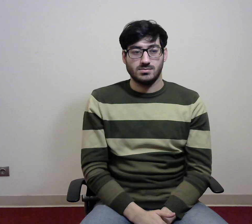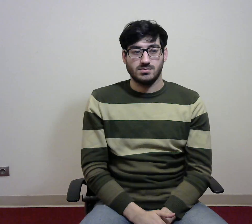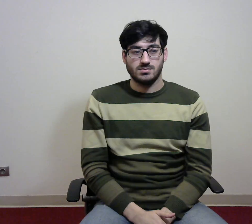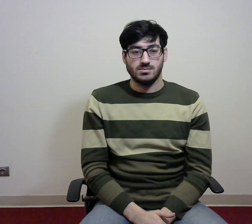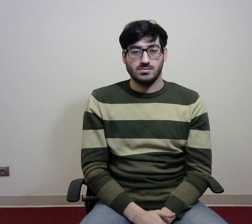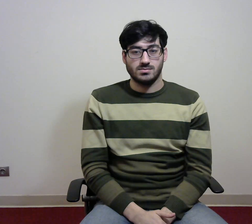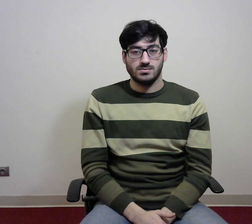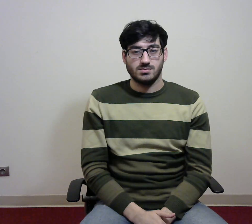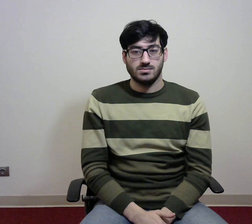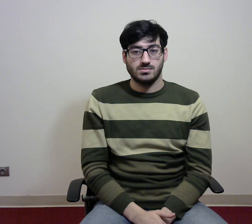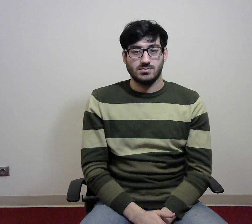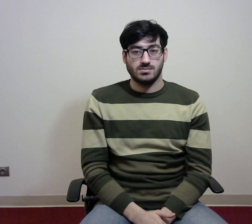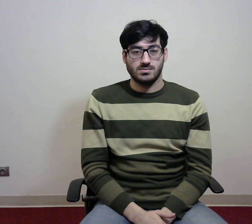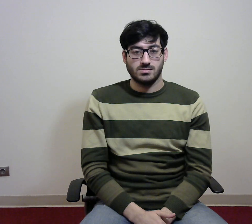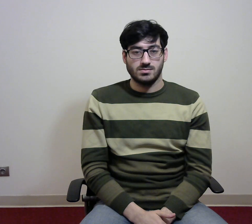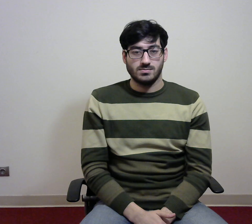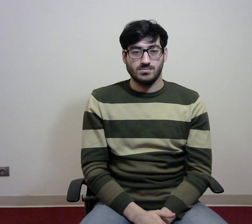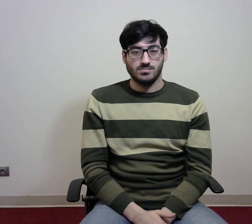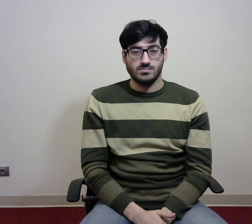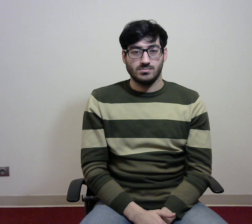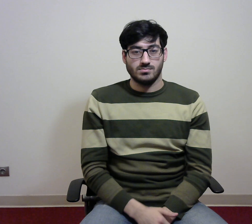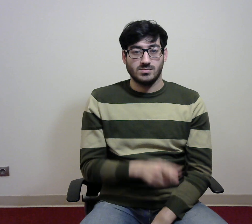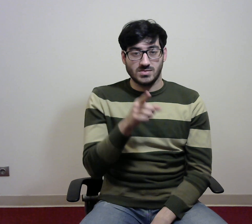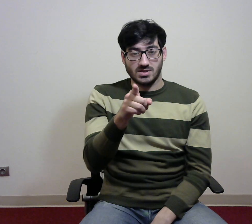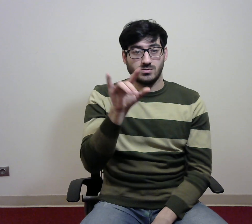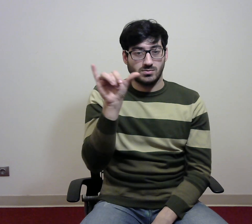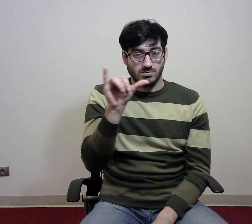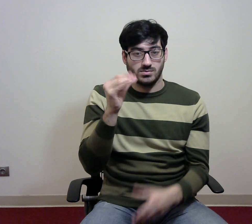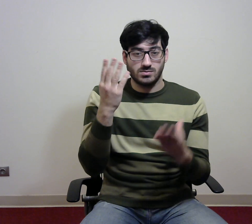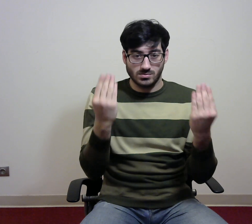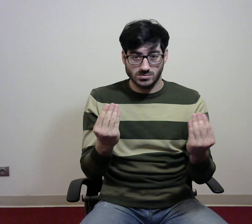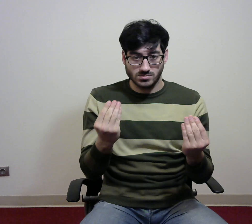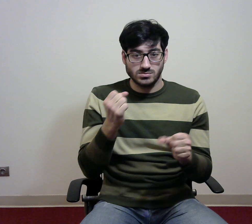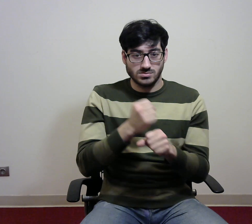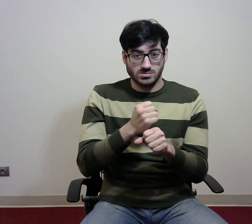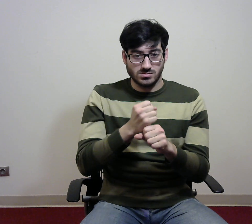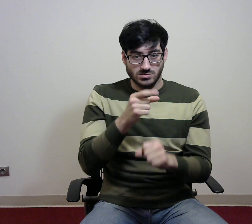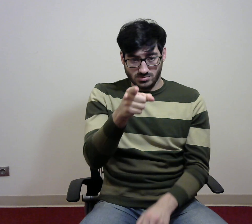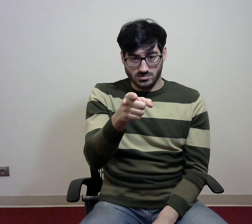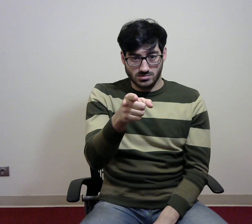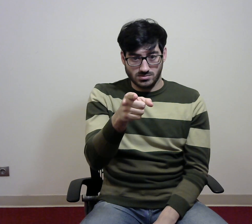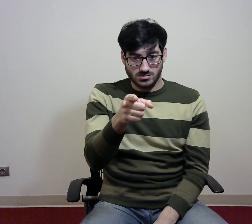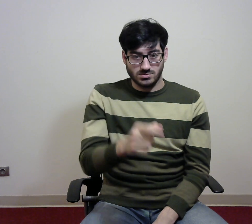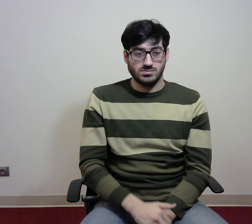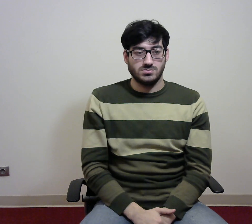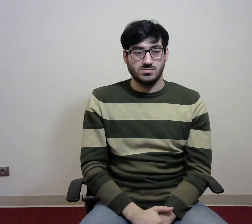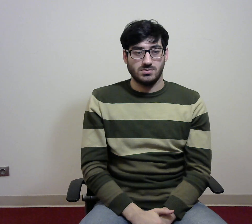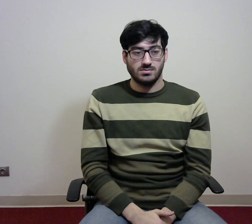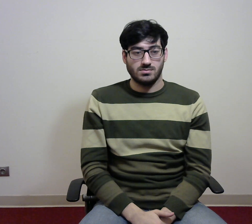Sən şənbə günü işləyirsən?